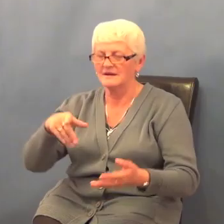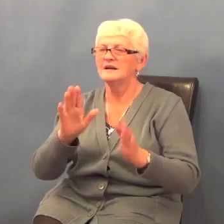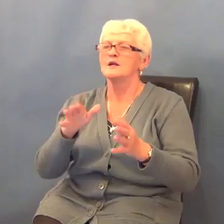Dobra.